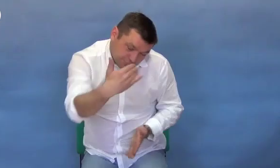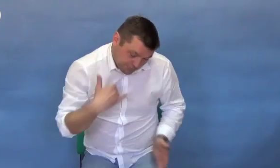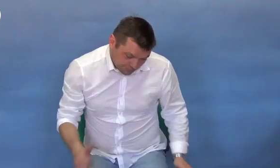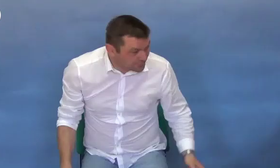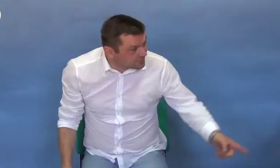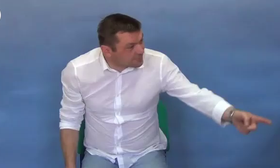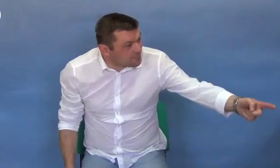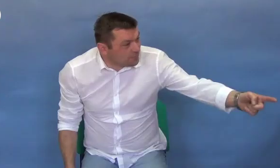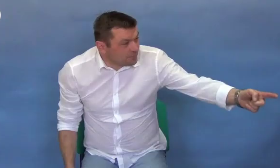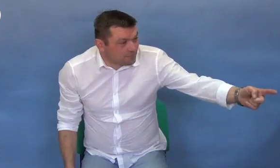Ona.